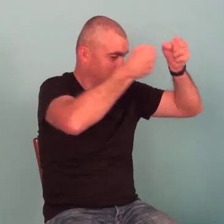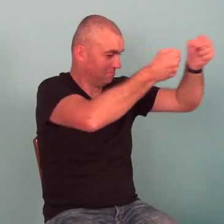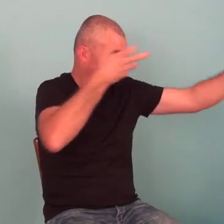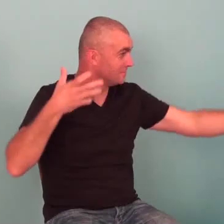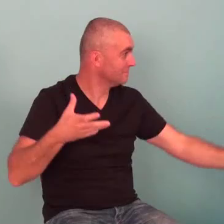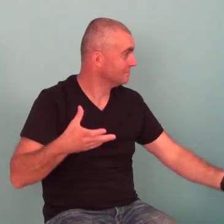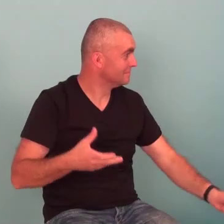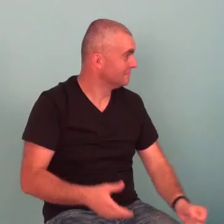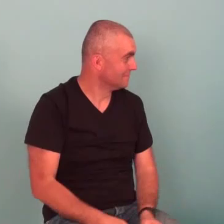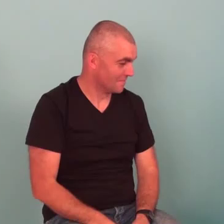Ktoś strzela z łuku.